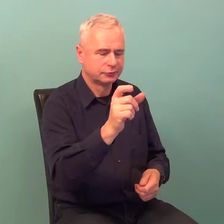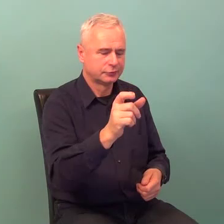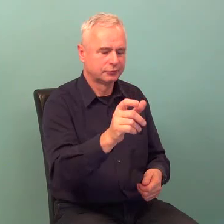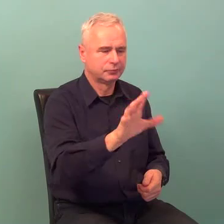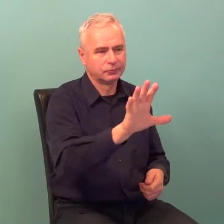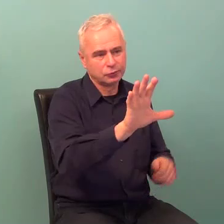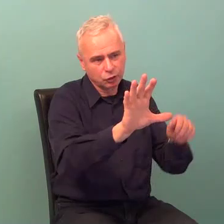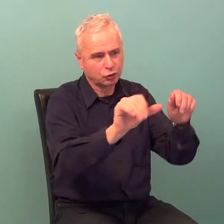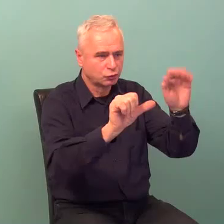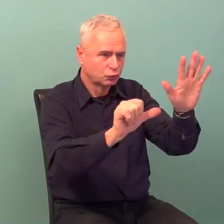Około piątej, szóstej.